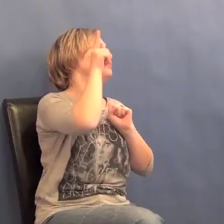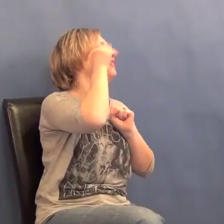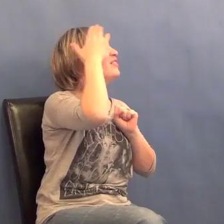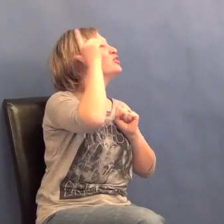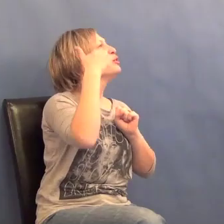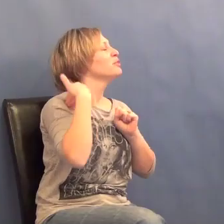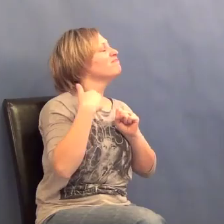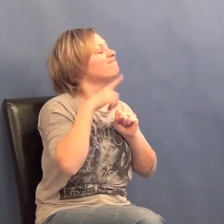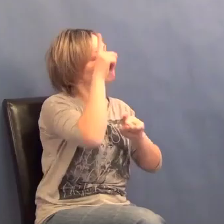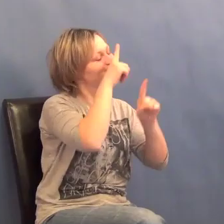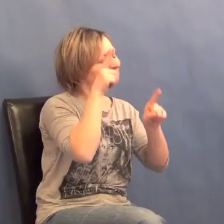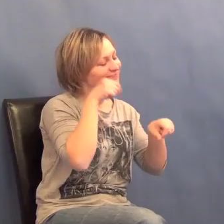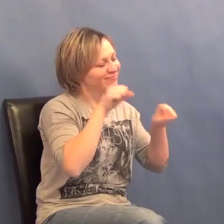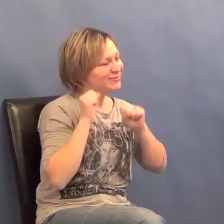Bo wiem co się działo, będę myśleć o tym i wtedy zasnę.